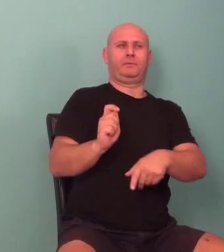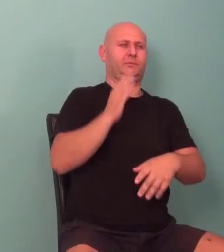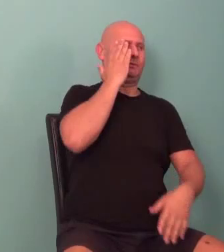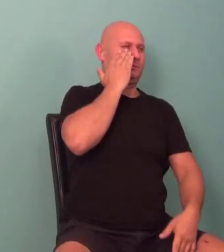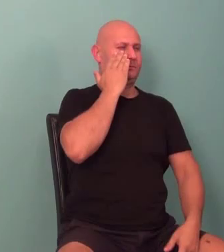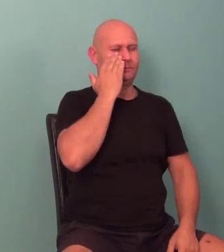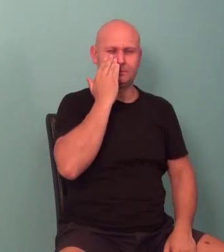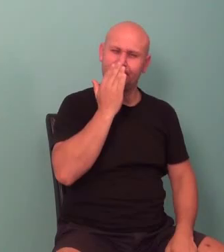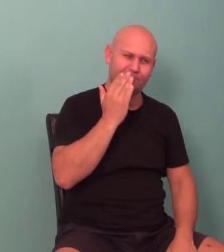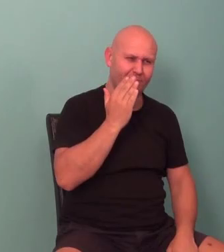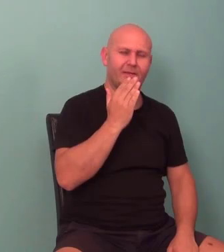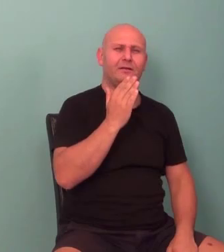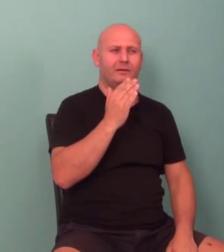Policjant dostaje nim w twarz.